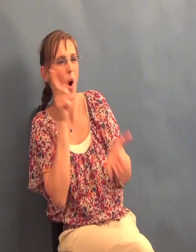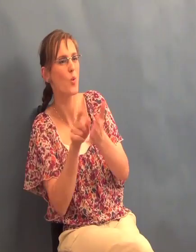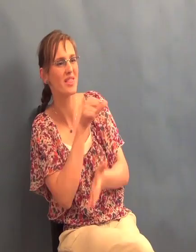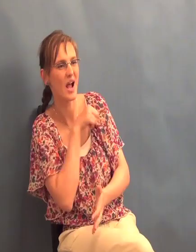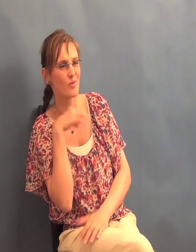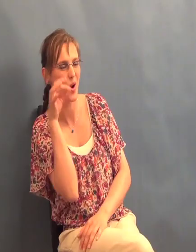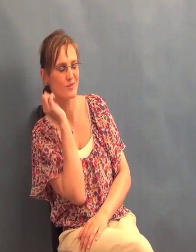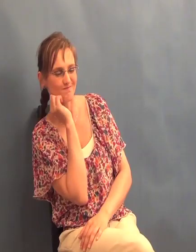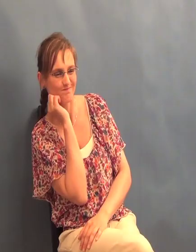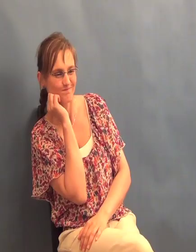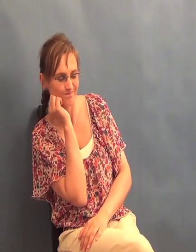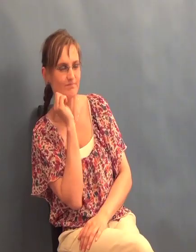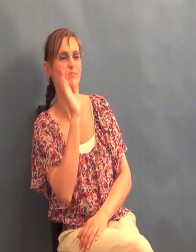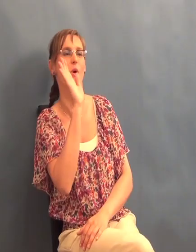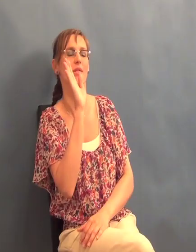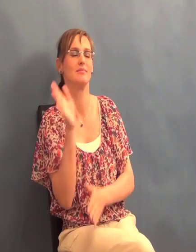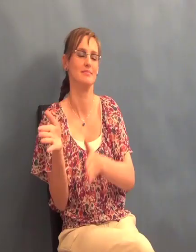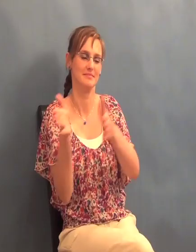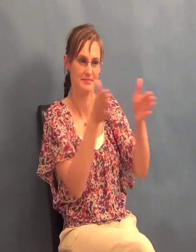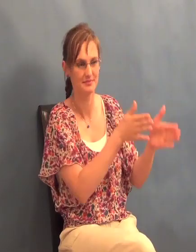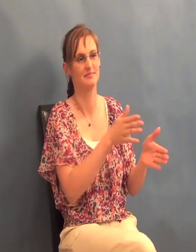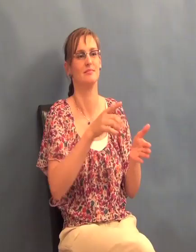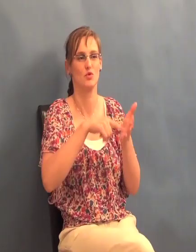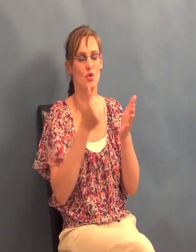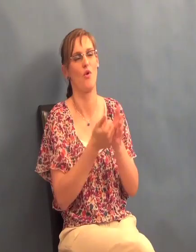Kot myśli i potem znowu...